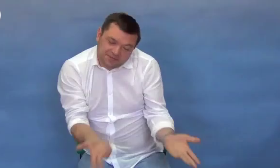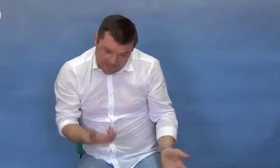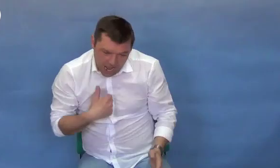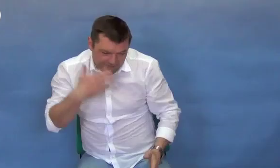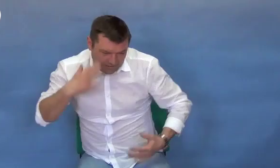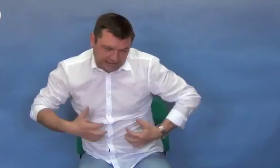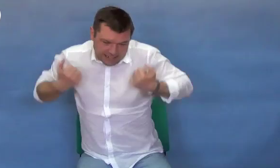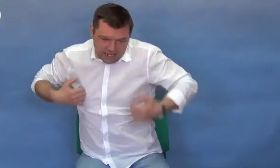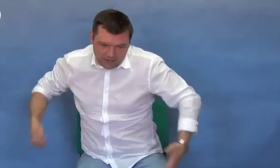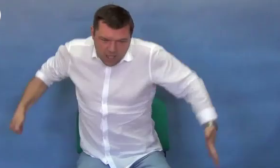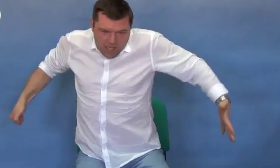A ja wiem, że się przestraszył.